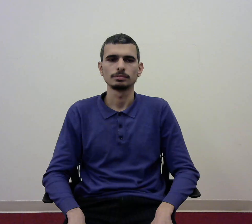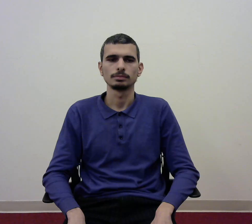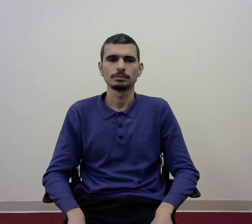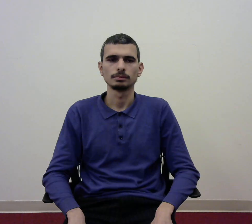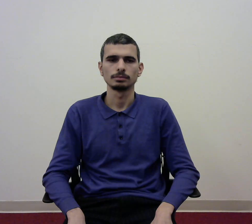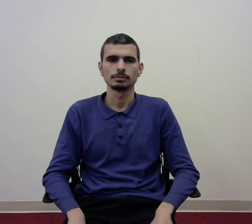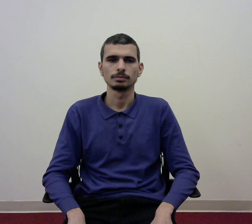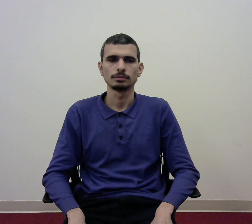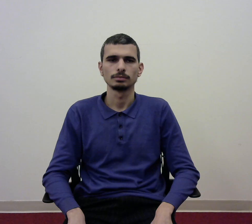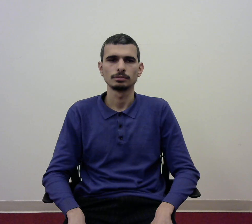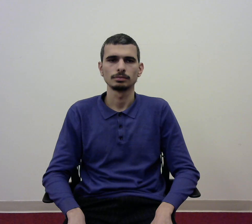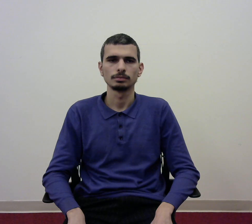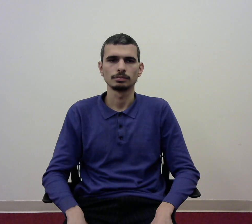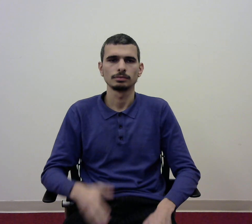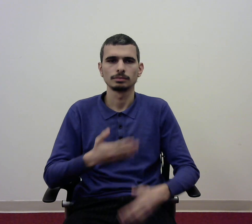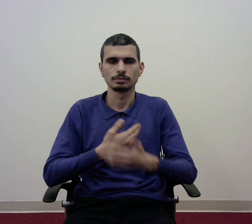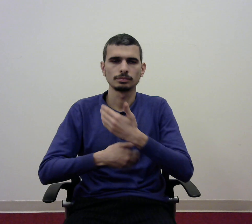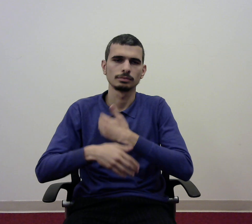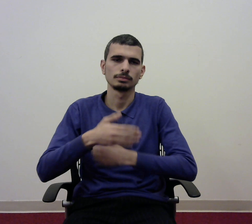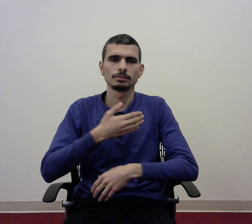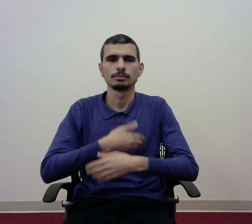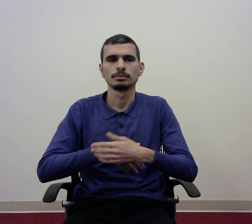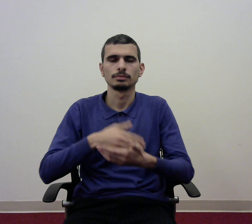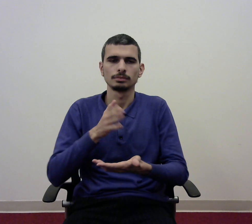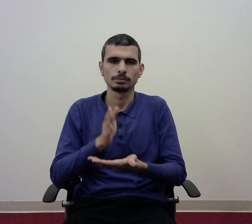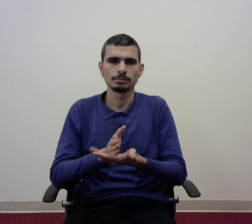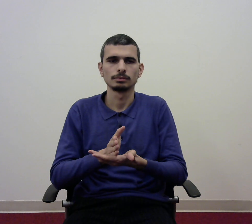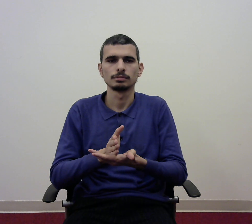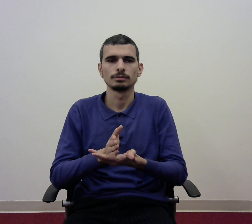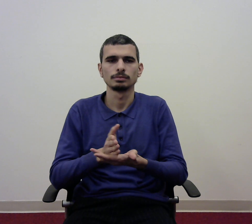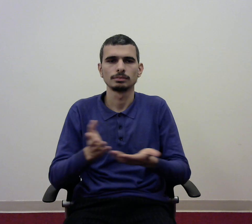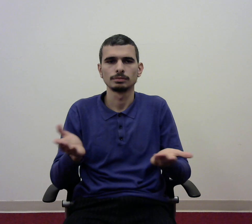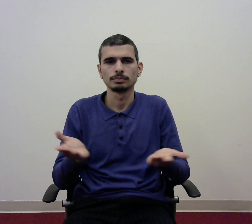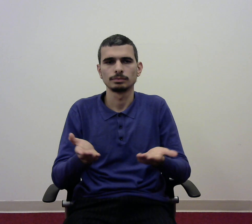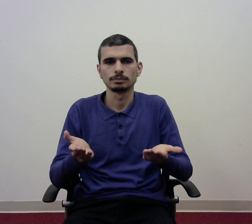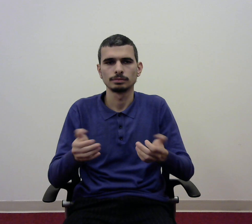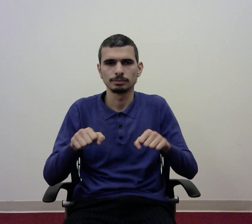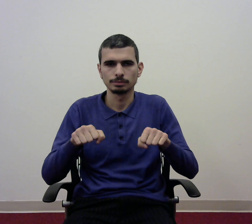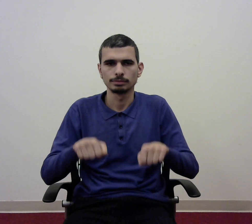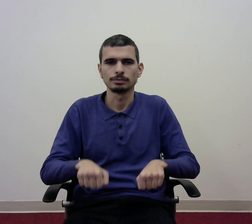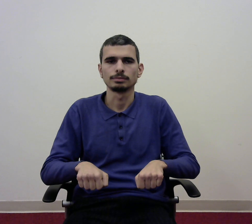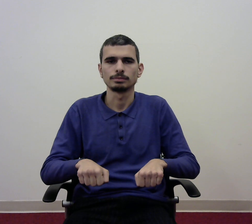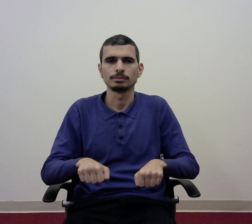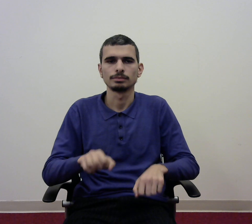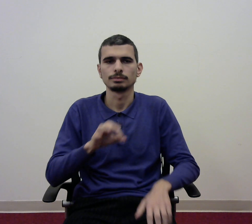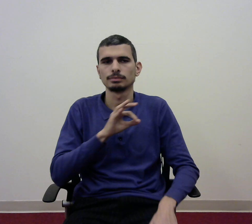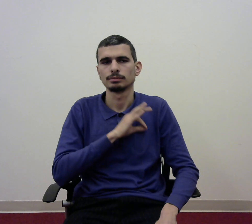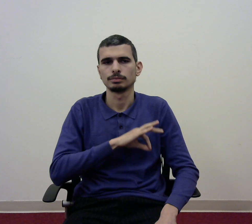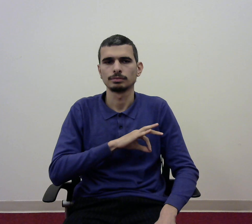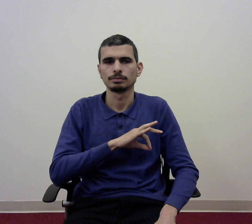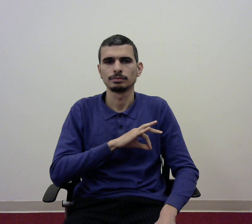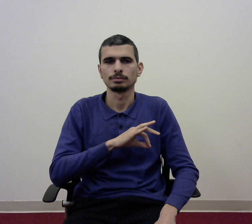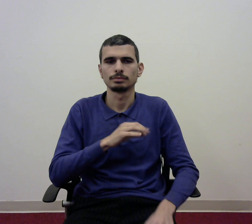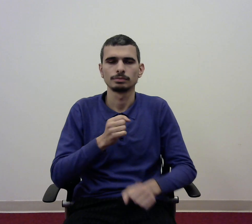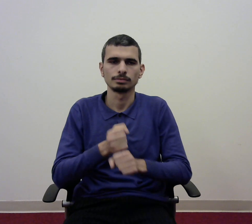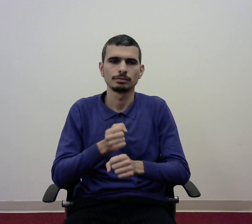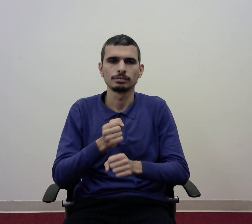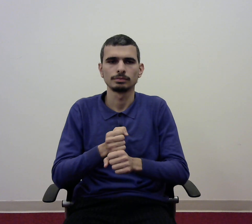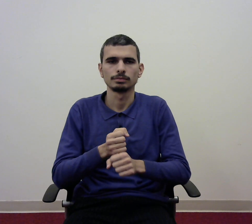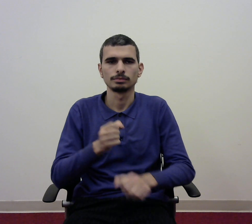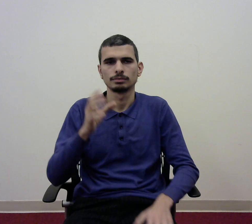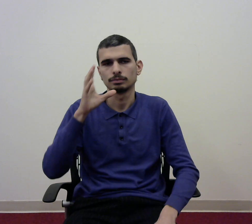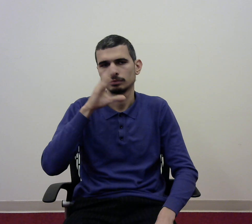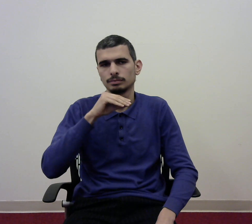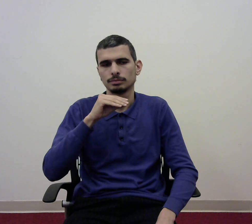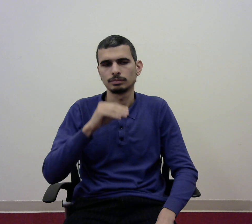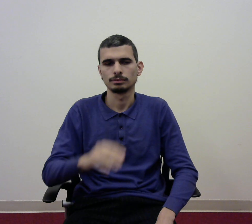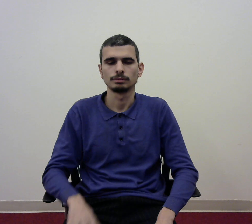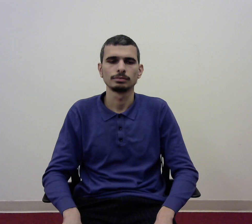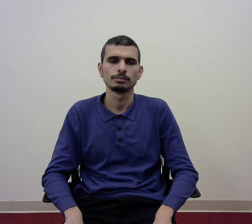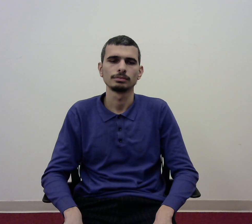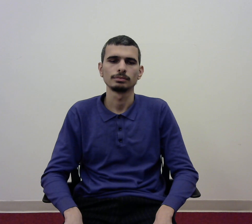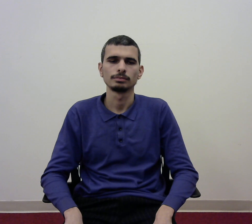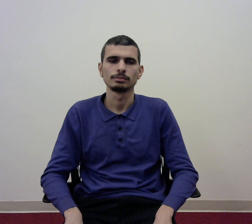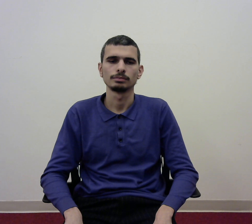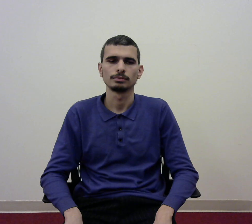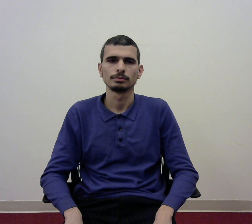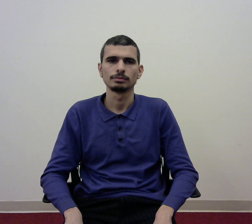Əlilliyim var, hansı hüquqlardan istifadə edə bilərəm?